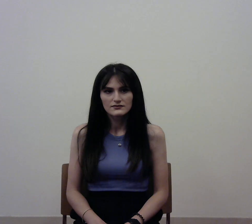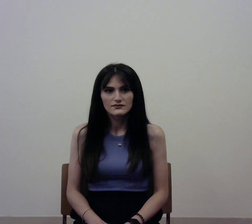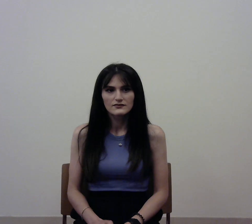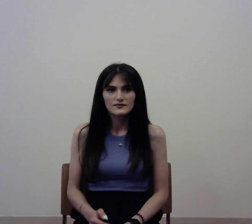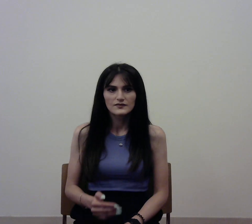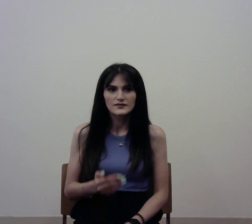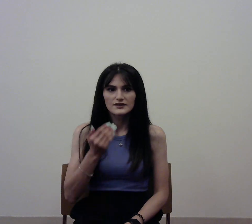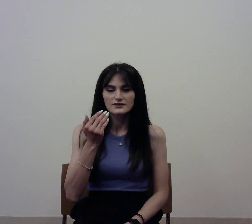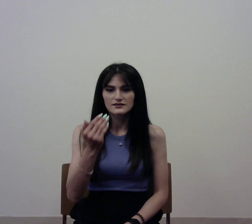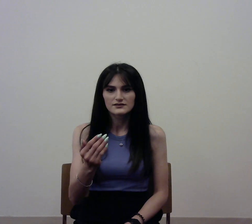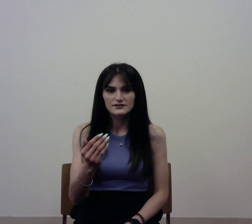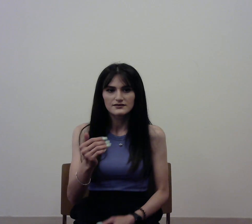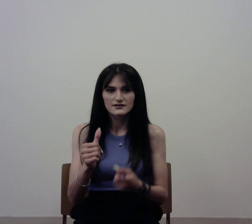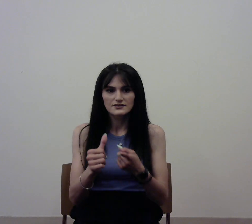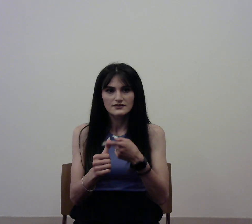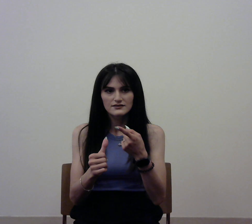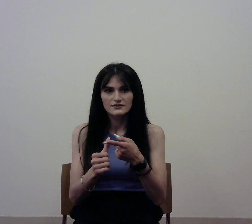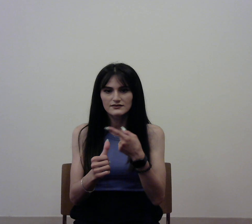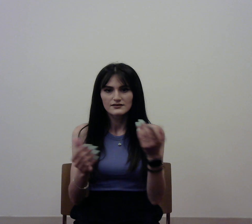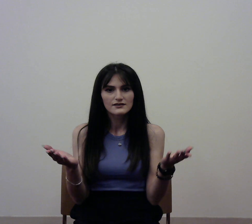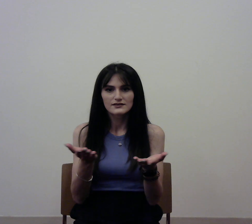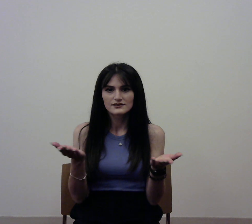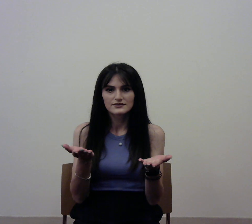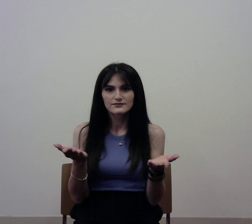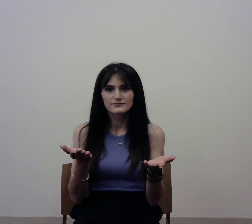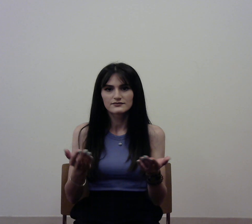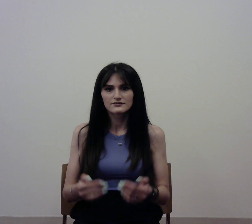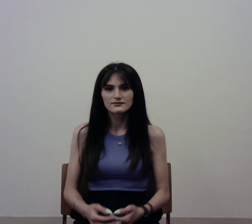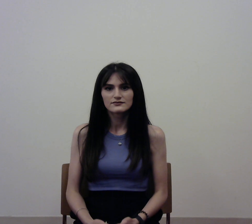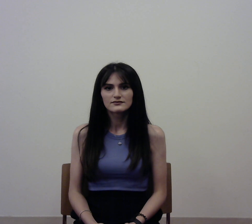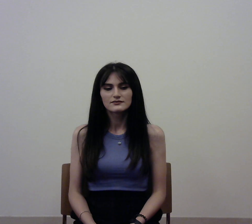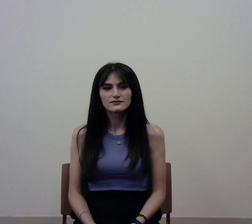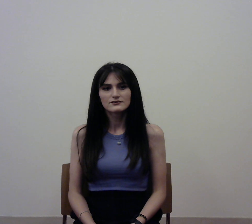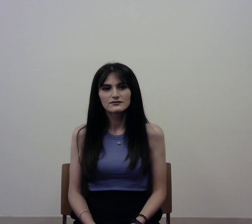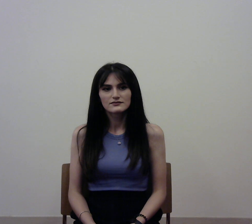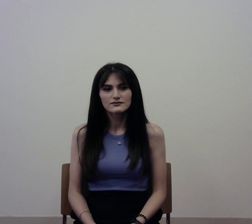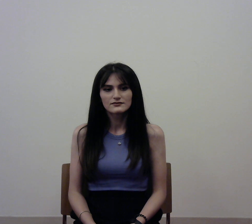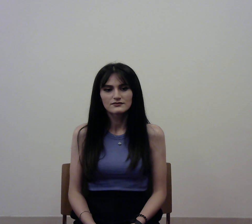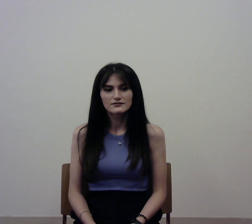Sizin adınız nədir?